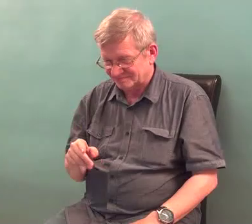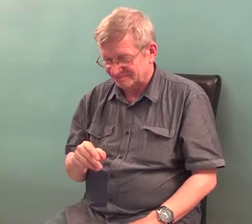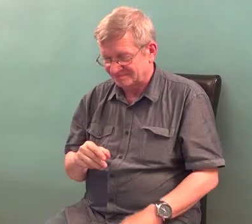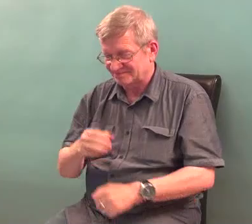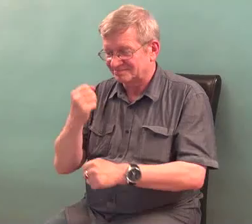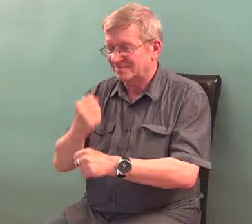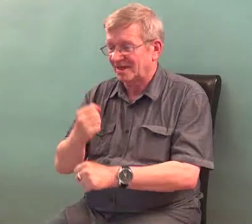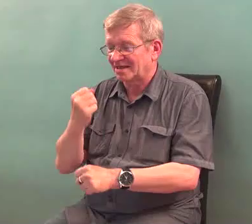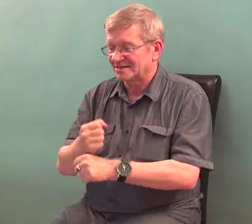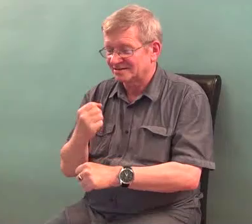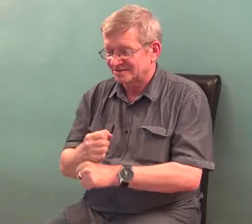Praca.